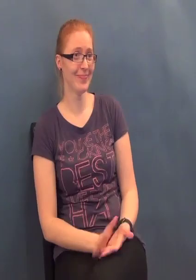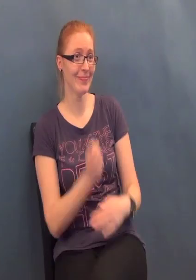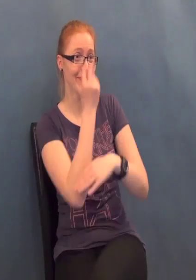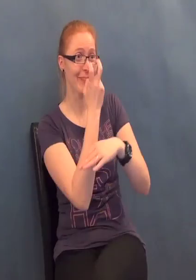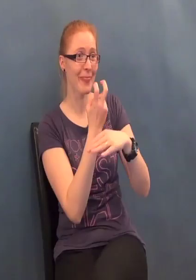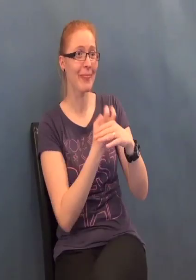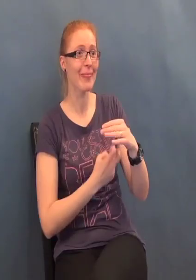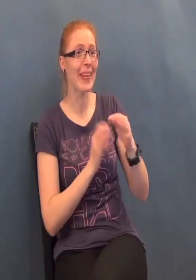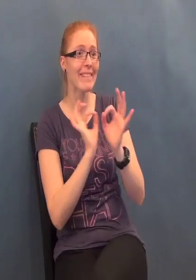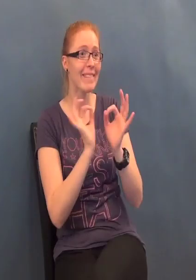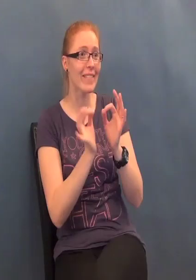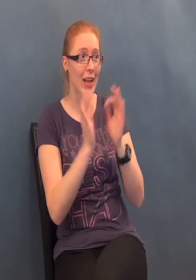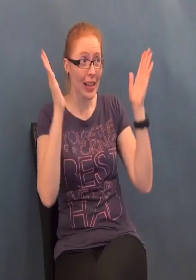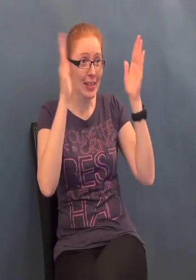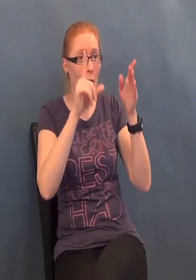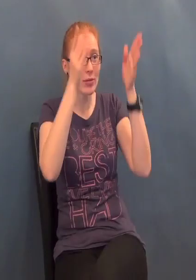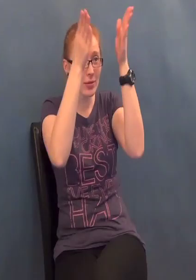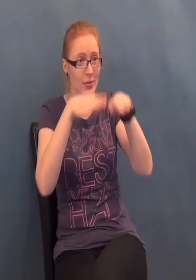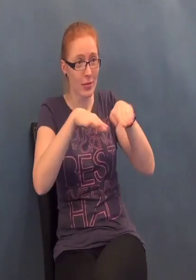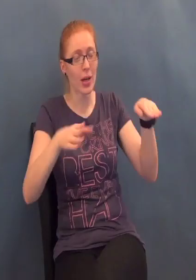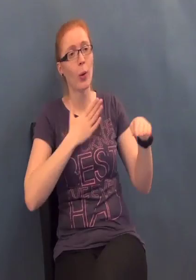Popływasz, sprawdzisz, czy nie ma jeszcze otworu.